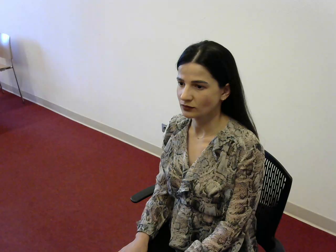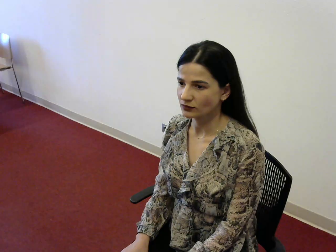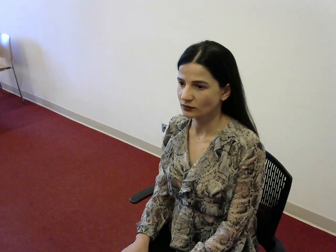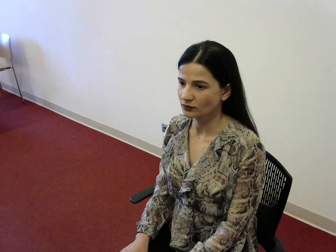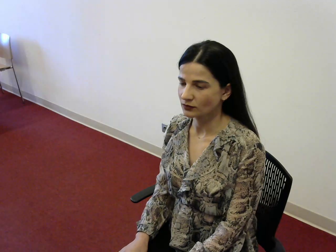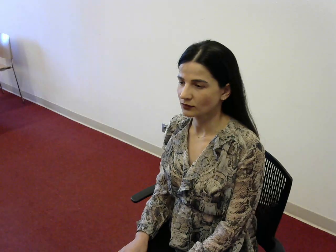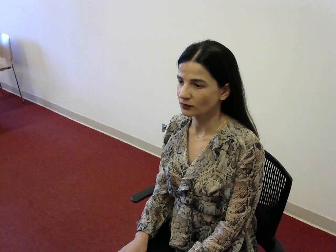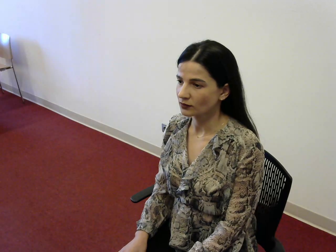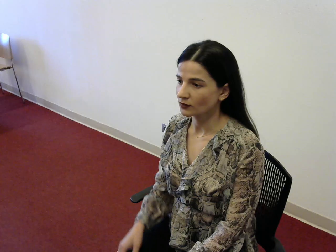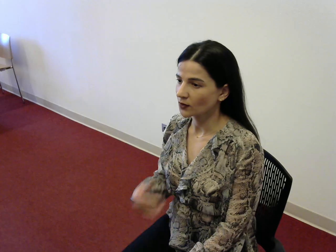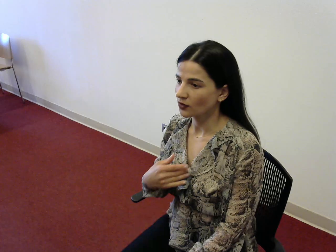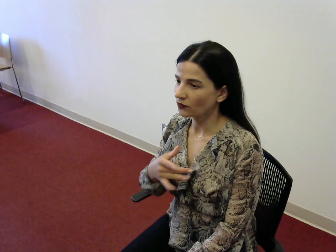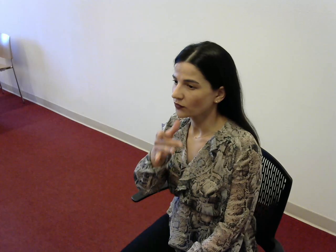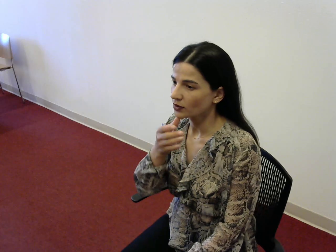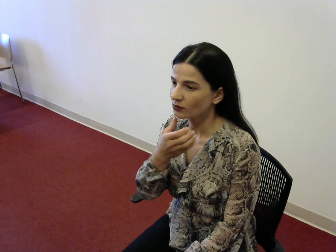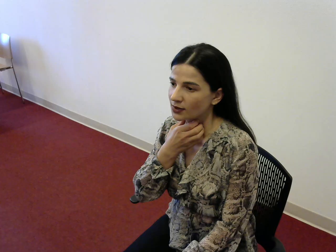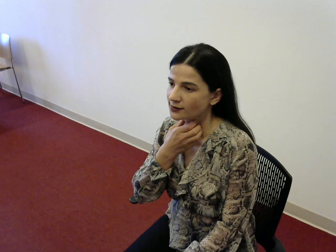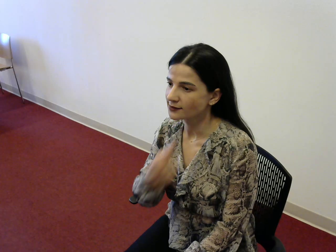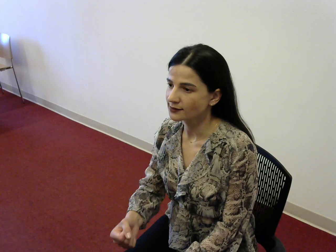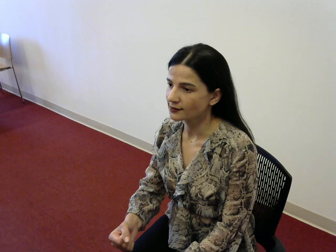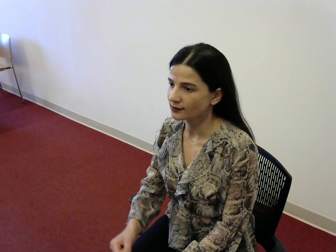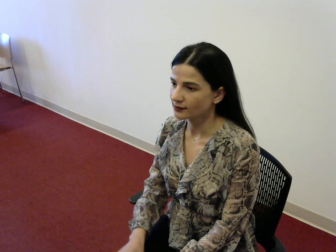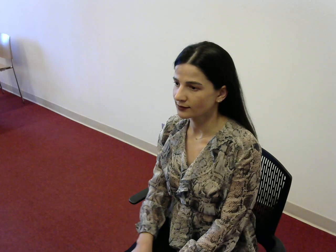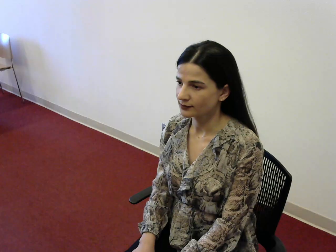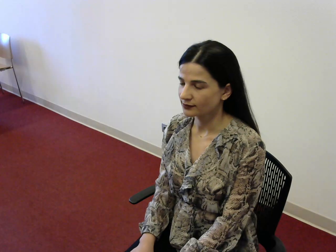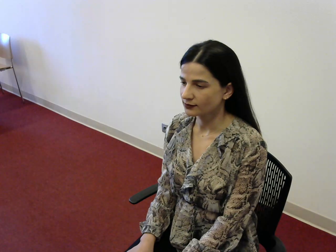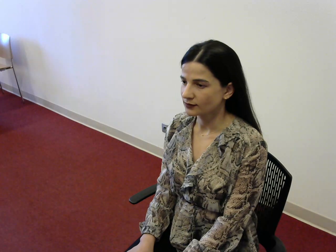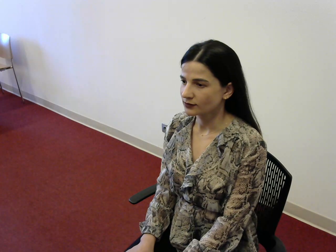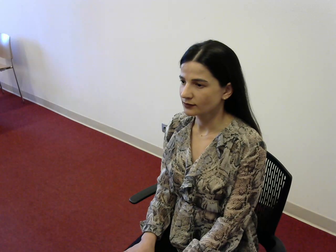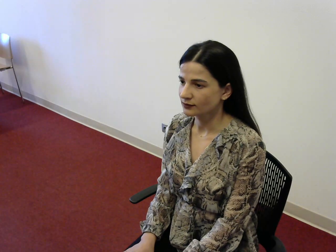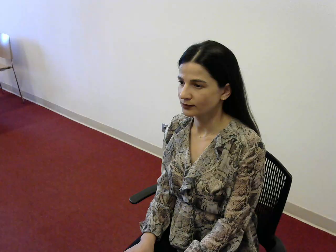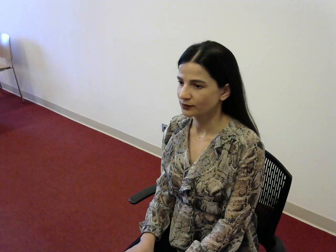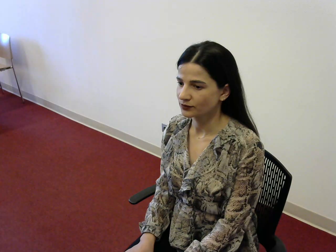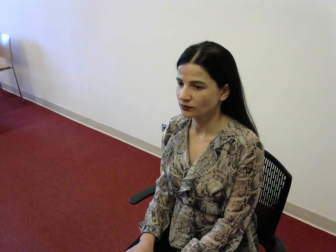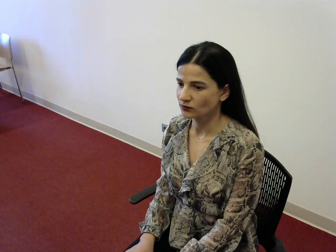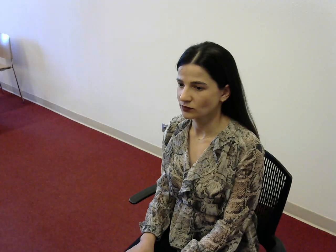Mənim vaxtım yoxdur